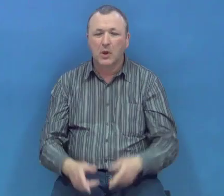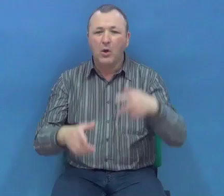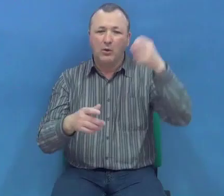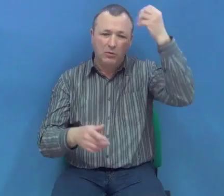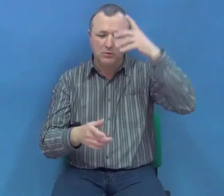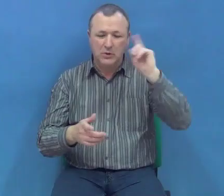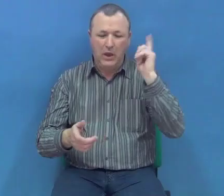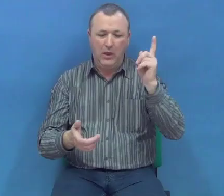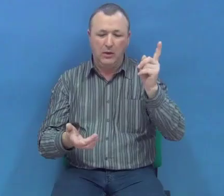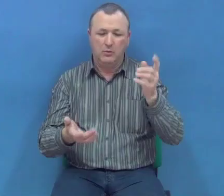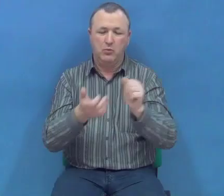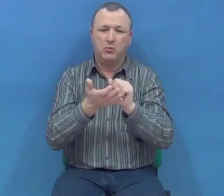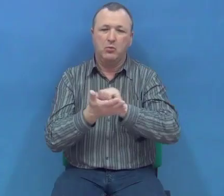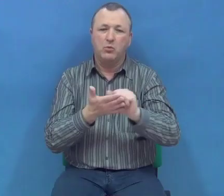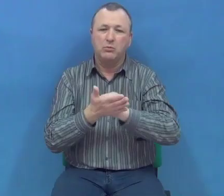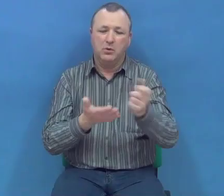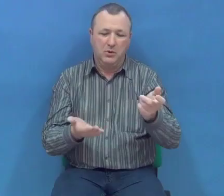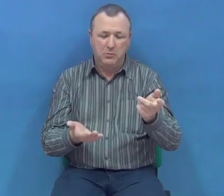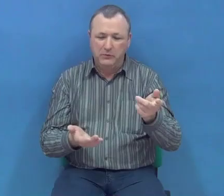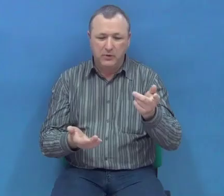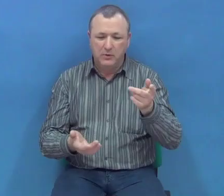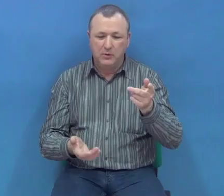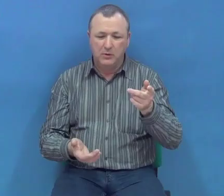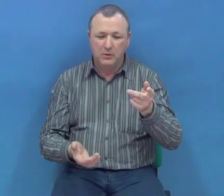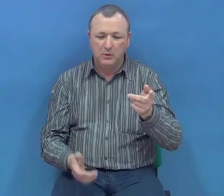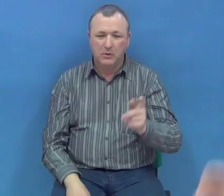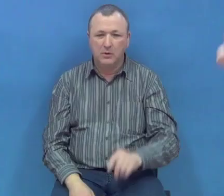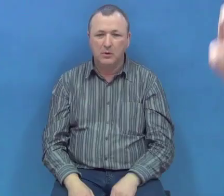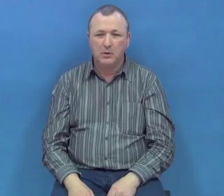Zakaz korzystania z prysznica, mycia się.